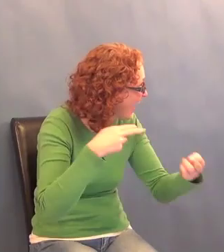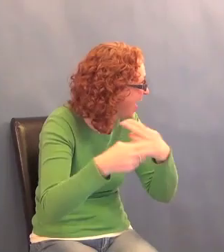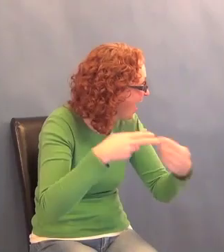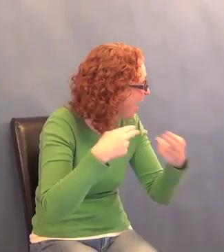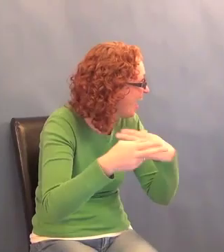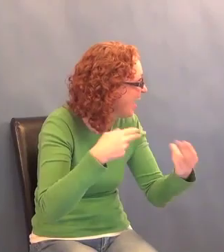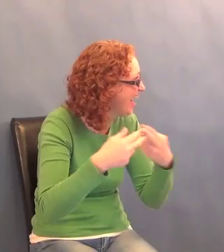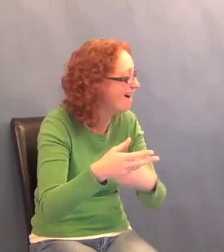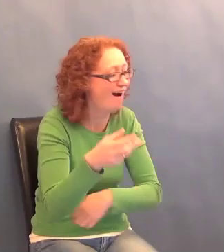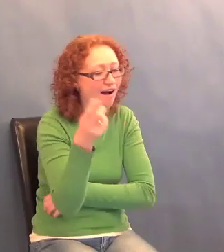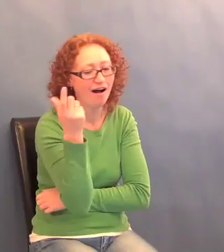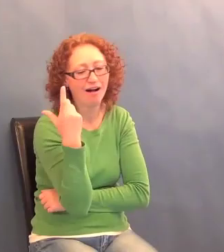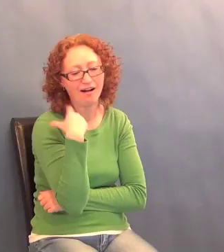Musimy się dogadać?